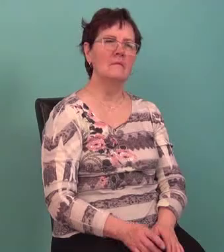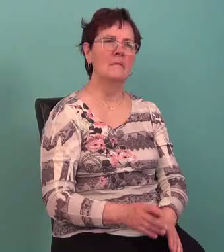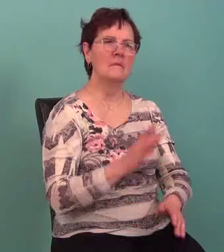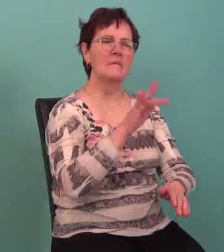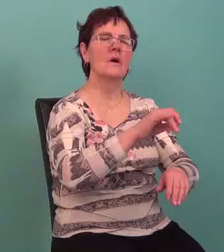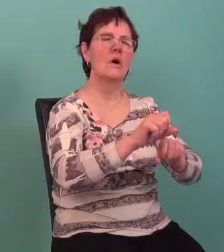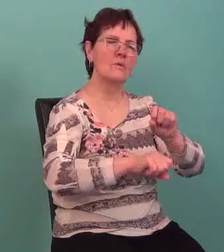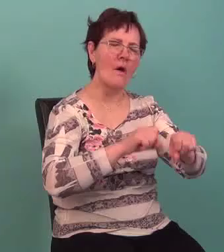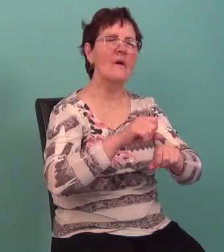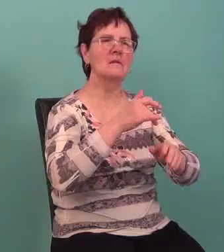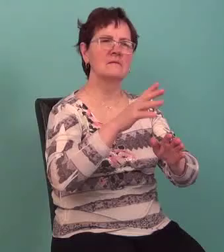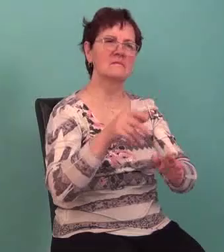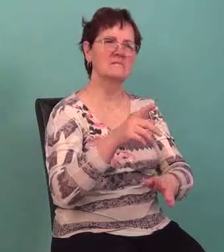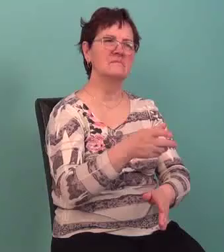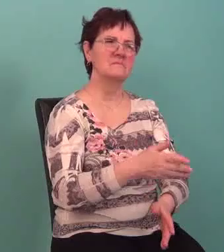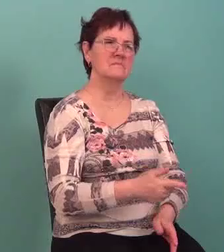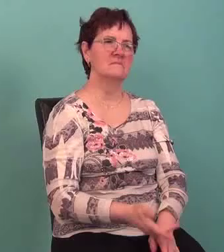Rower i coś innego.